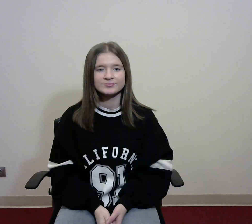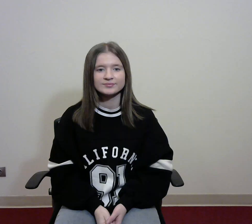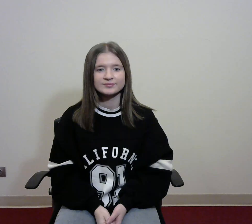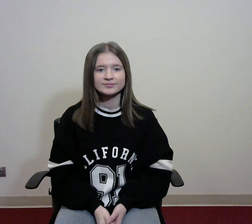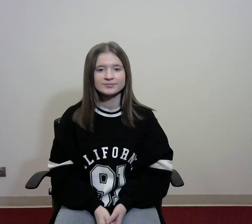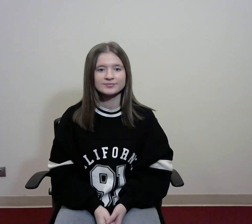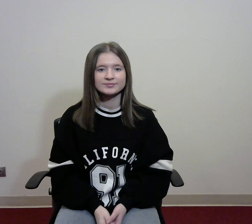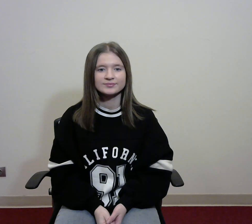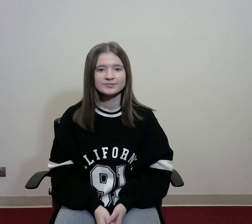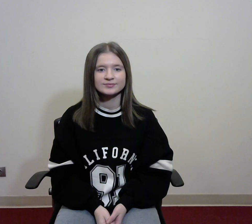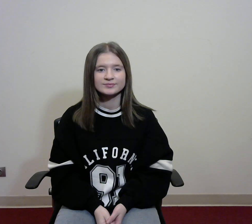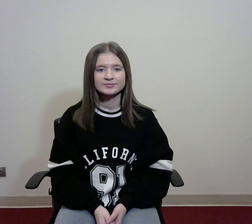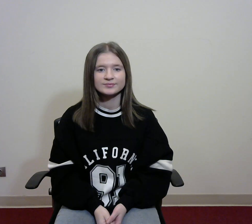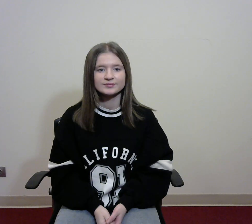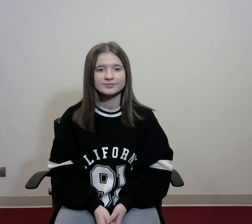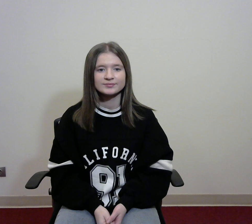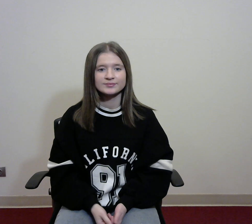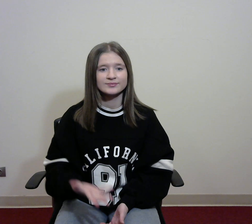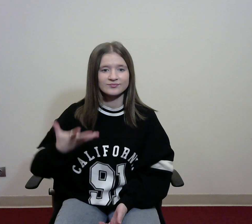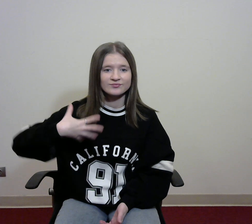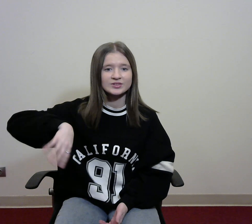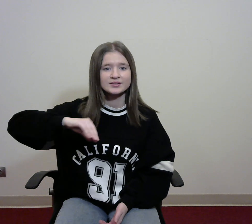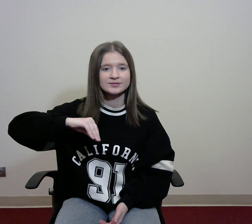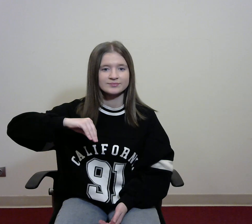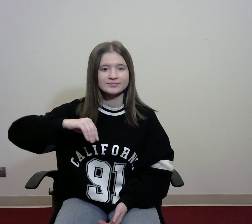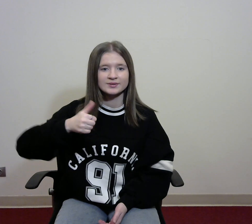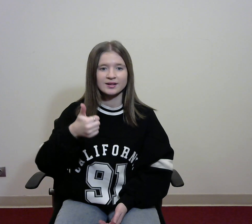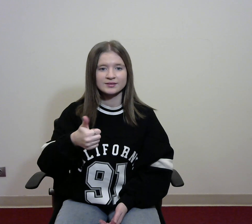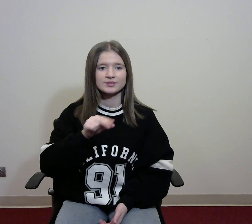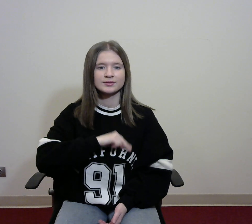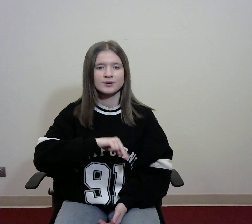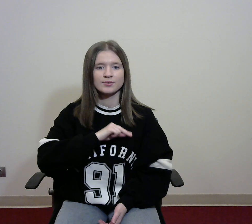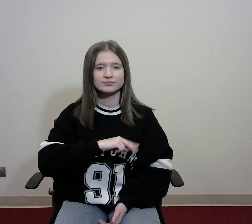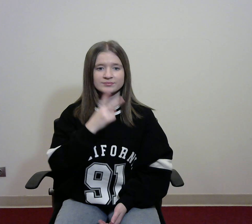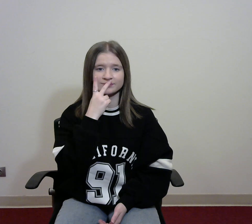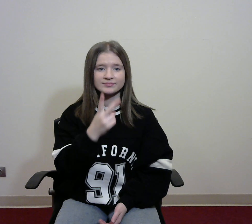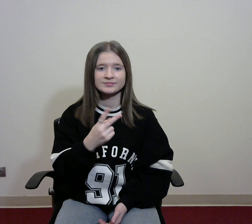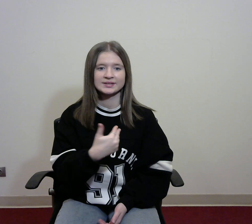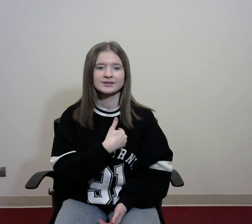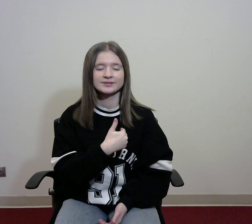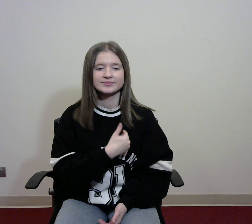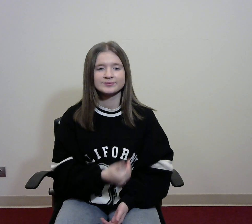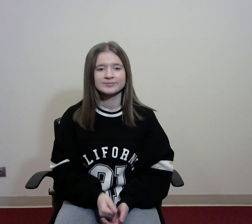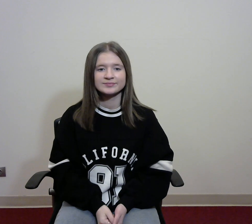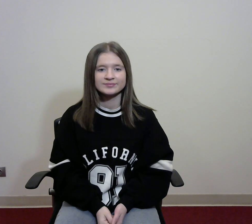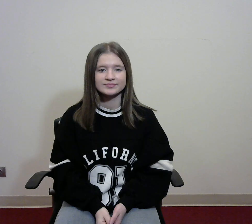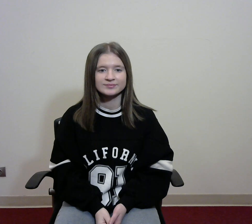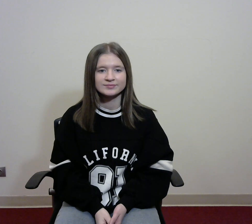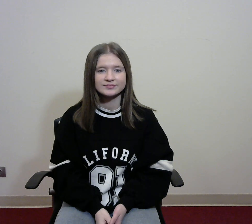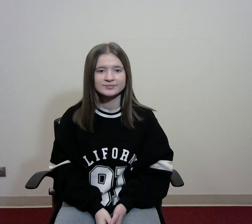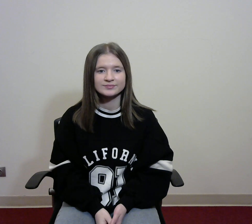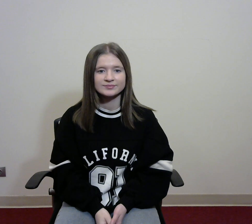Hamı yaxşı işlər görmək istəyir